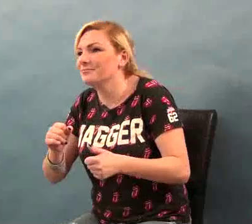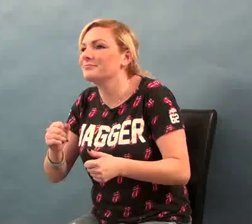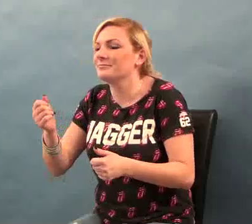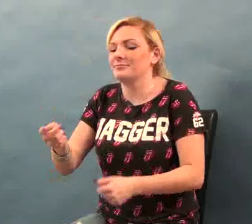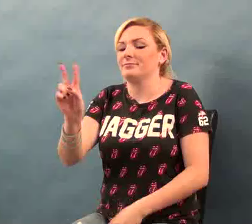Charlie pokazuje dwa palce.